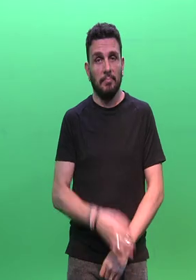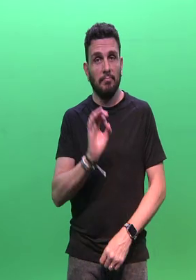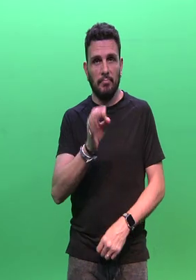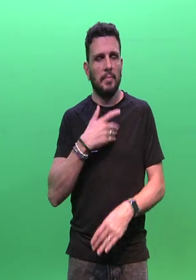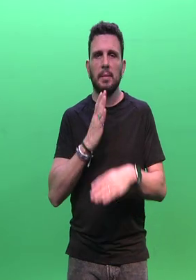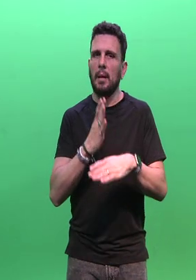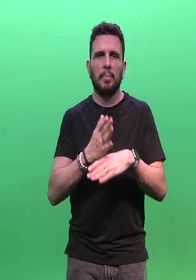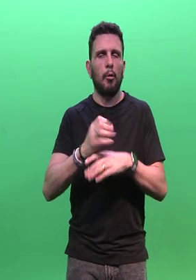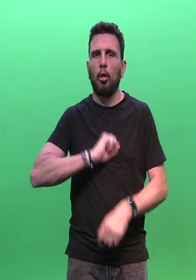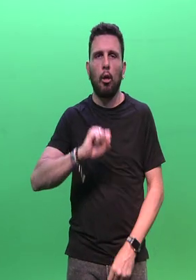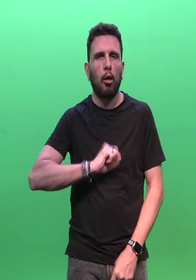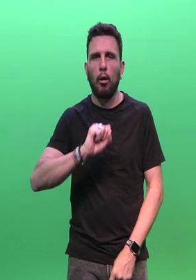Sí, sempre tinc molta tos.